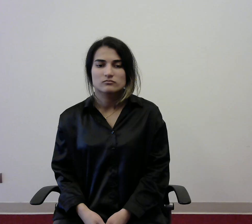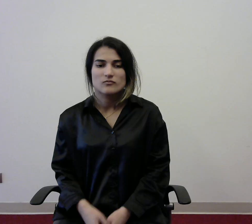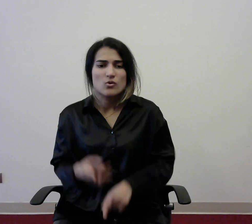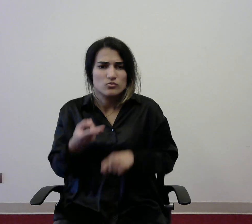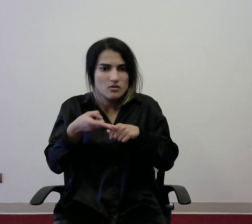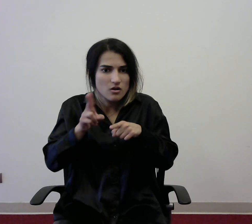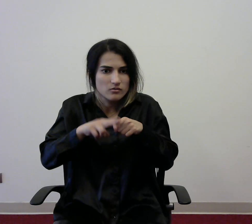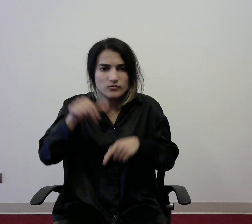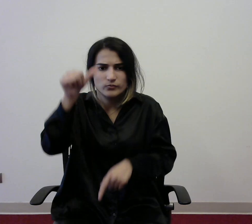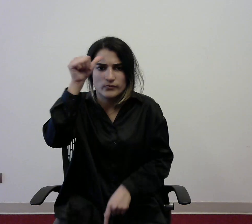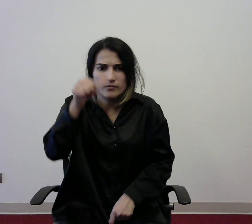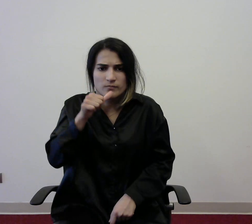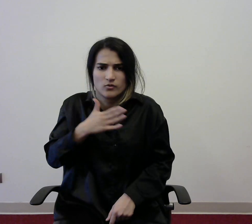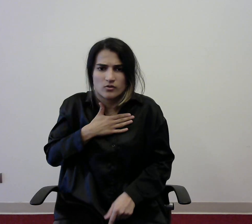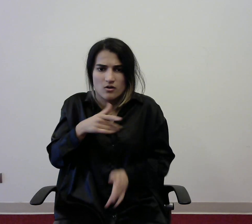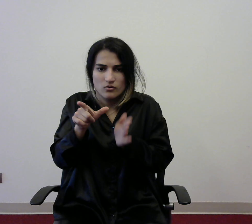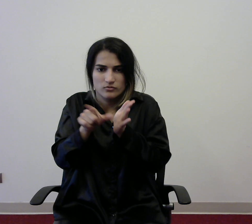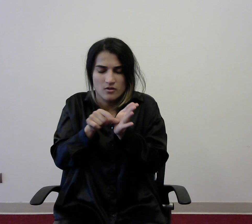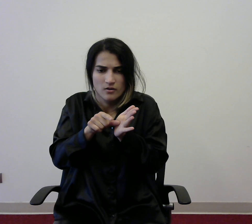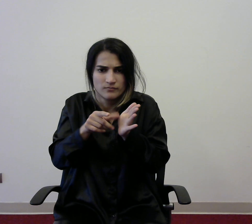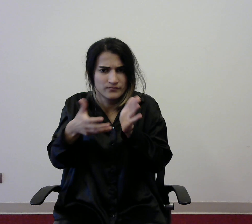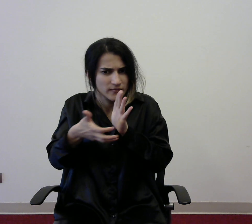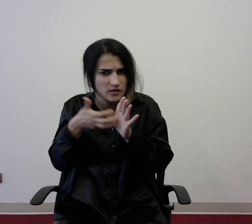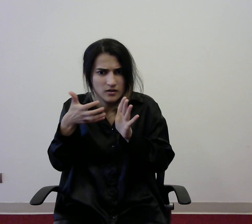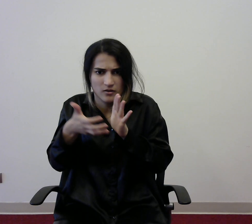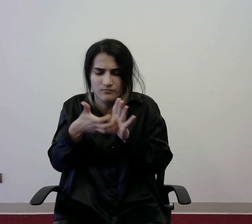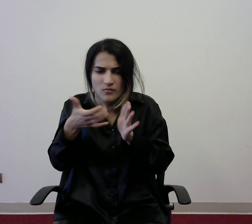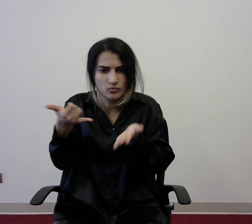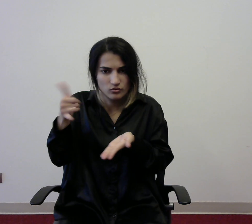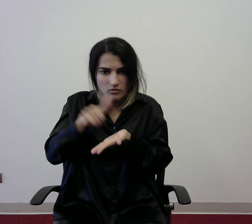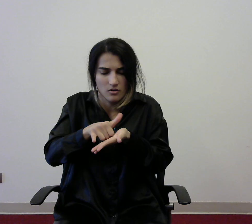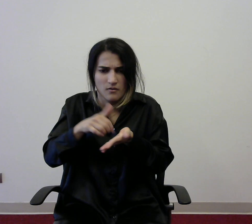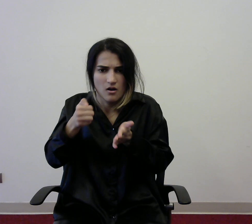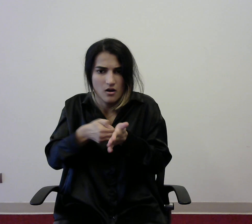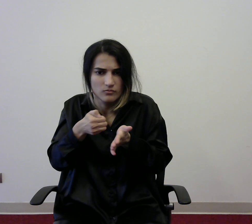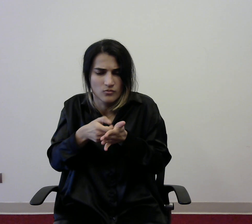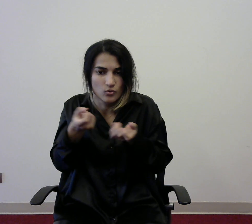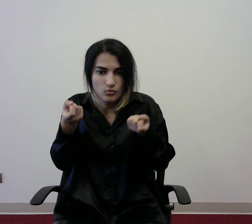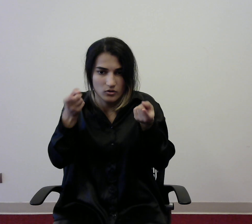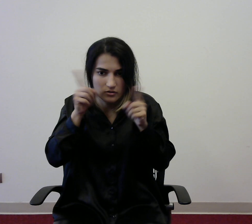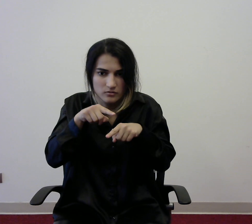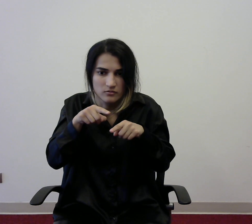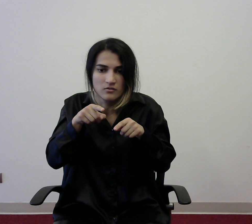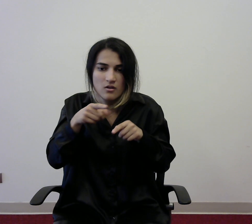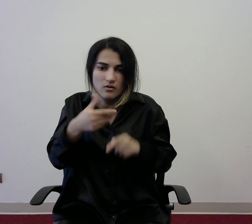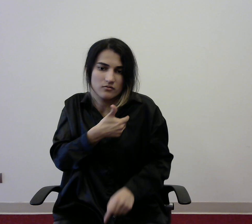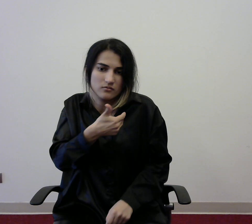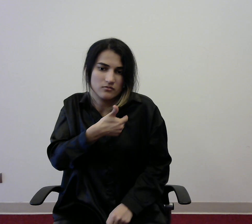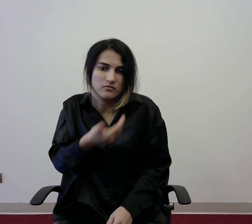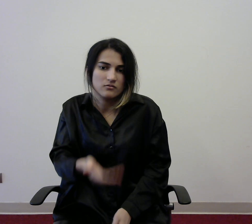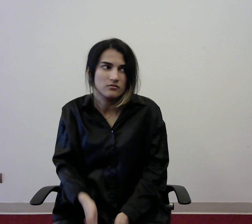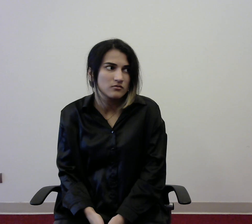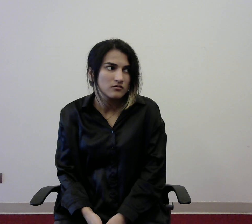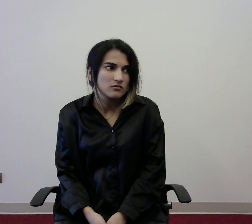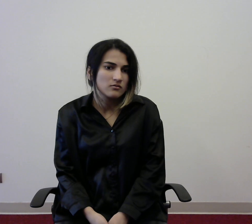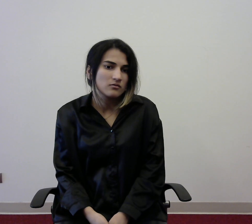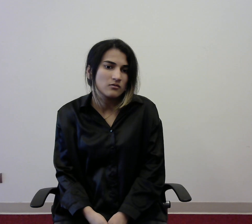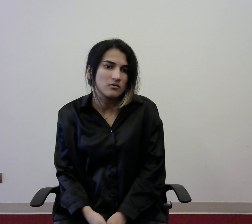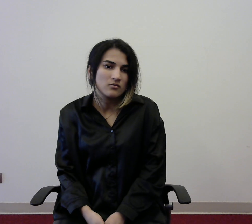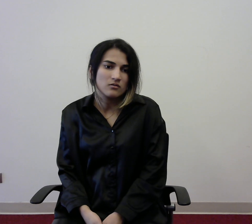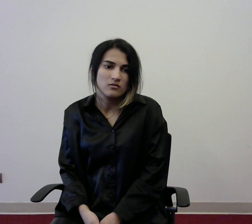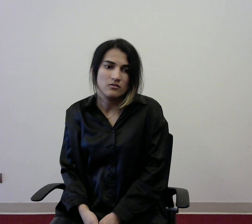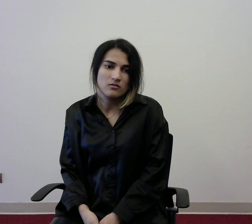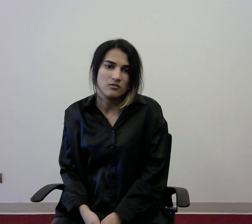Bu ay mənim pensiyam əksik yüklənib, səbəbini bilmək istəyirəm